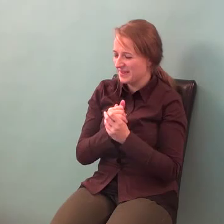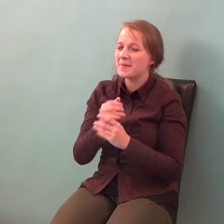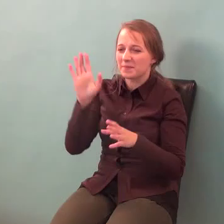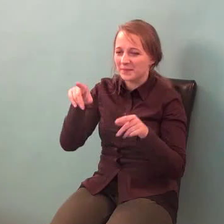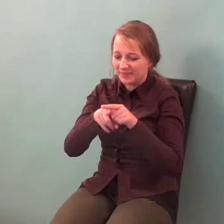Dobrze, tak samo.